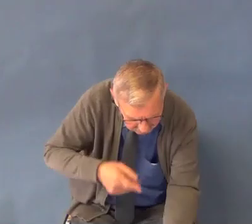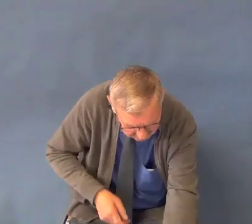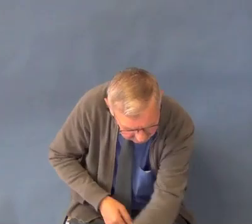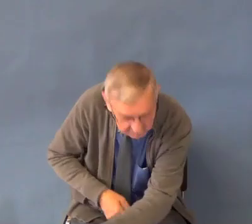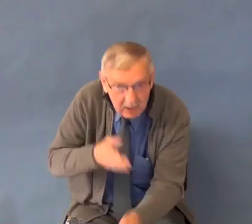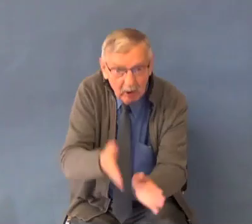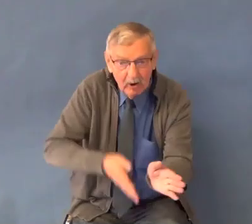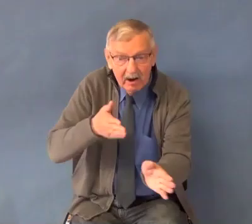Pociąg.